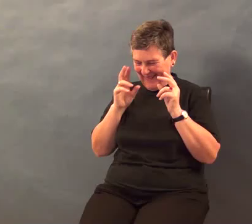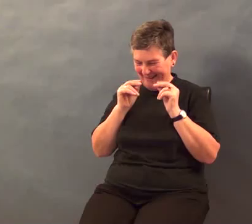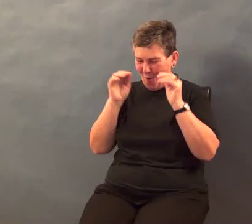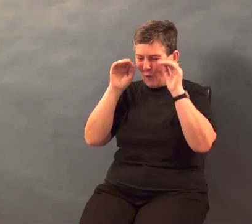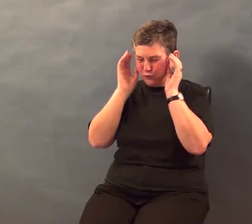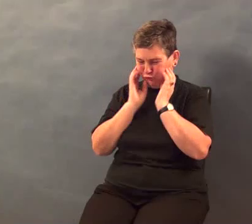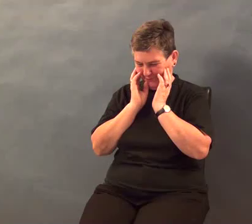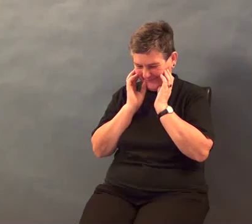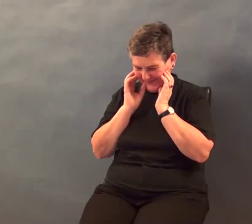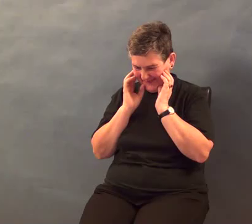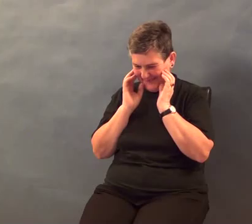Kura miała okrągłą twarz.